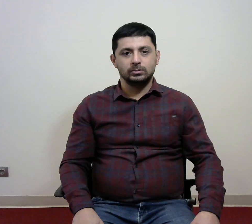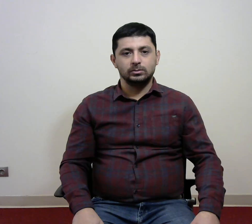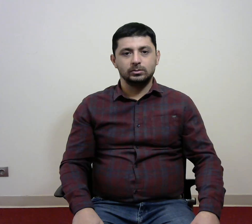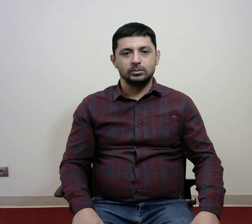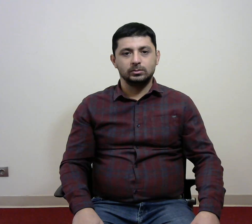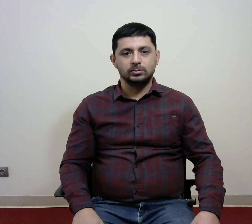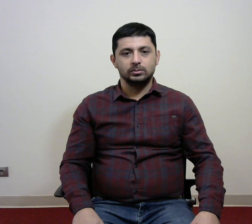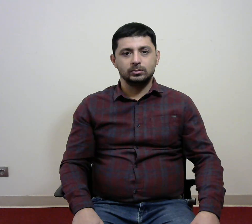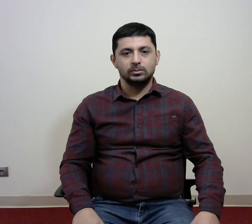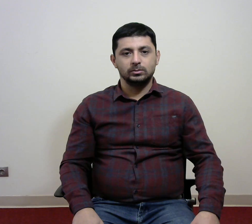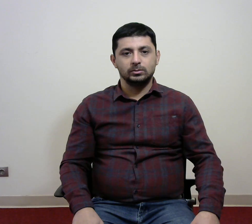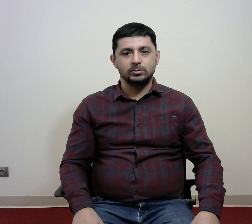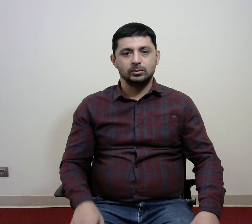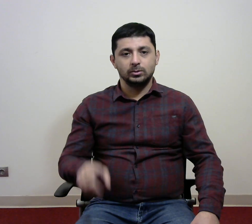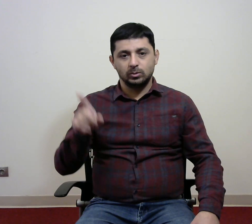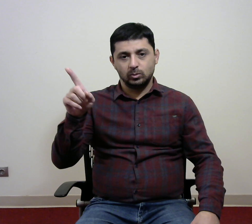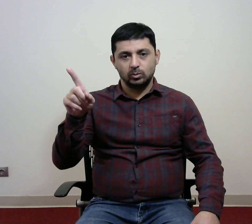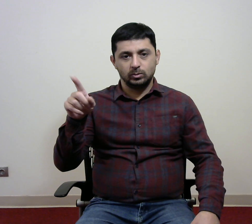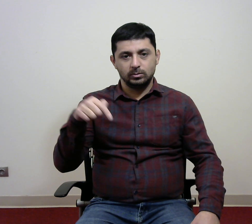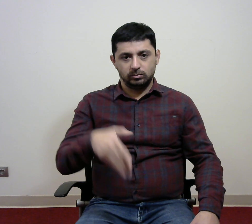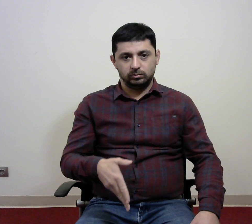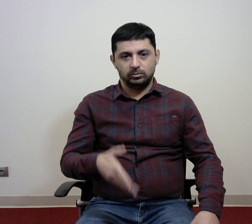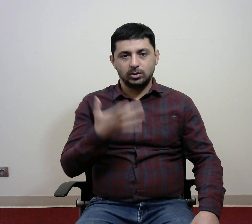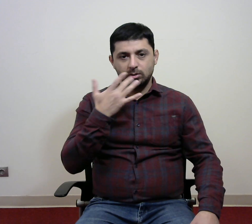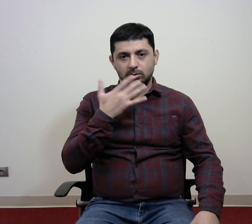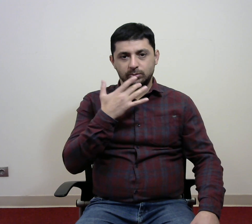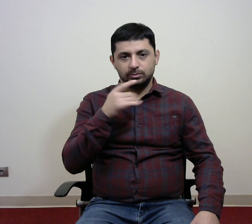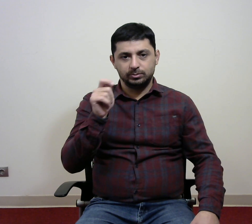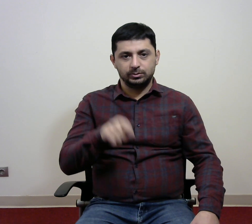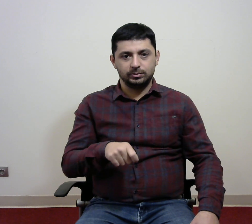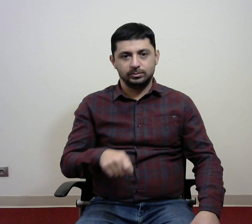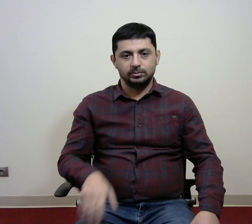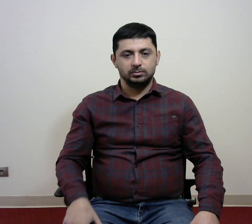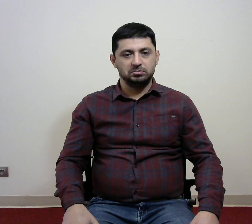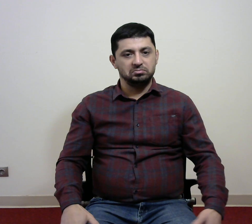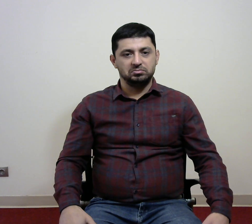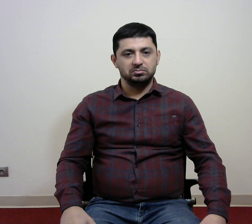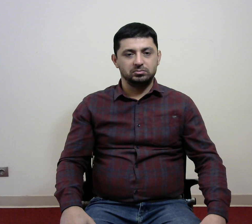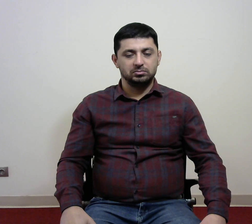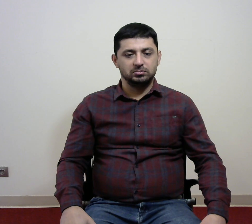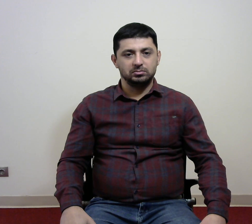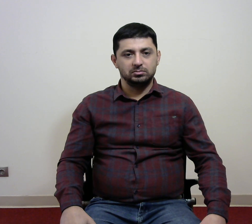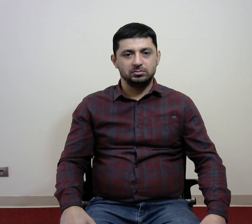O bura Amerikadan gəlib